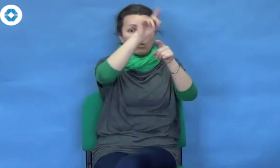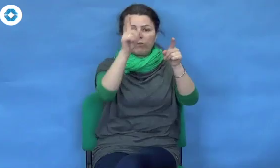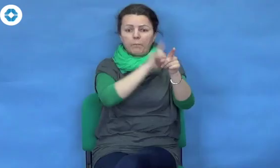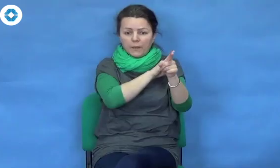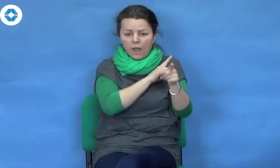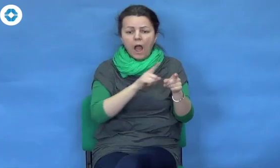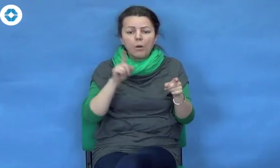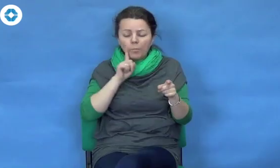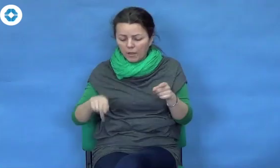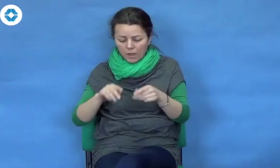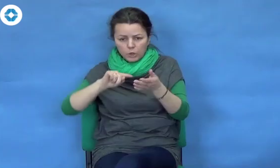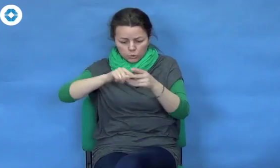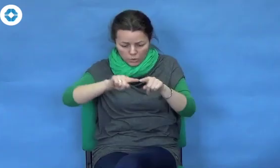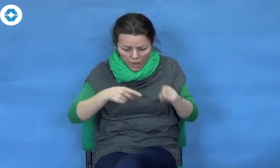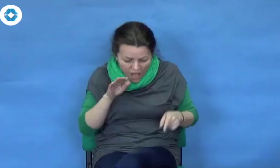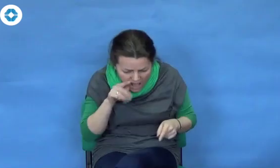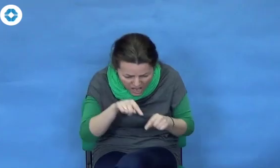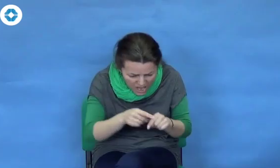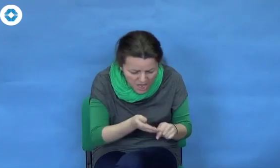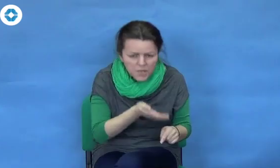Chłopak zagląda w pusty pień i woła, ale nic z tego.